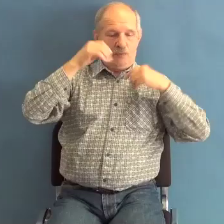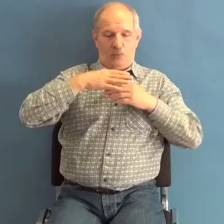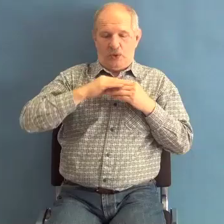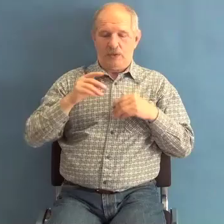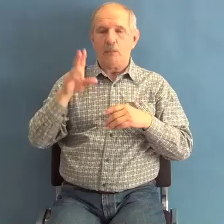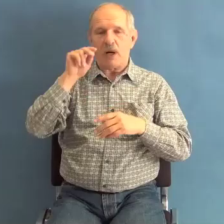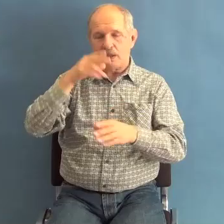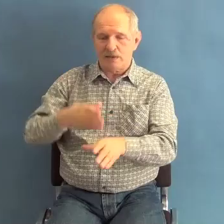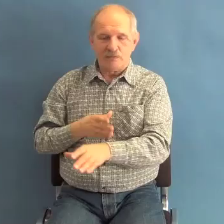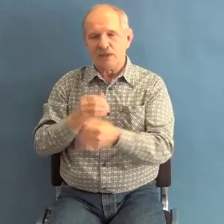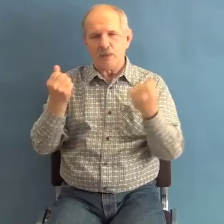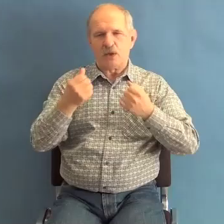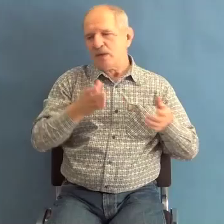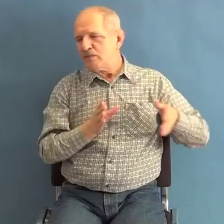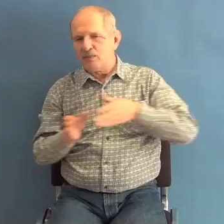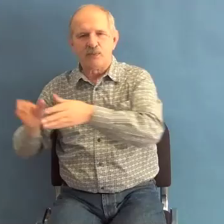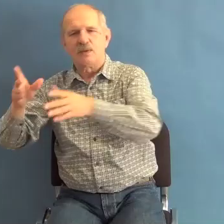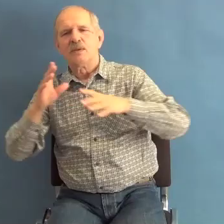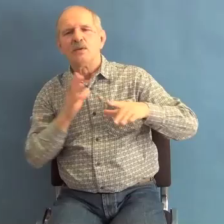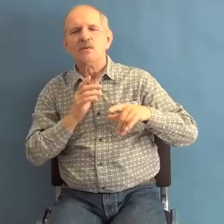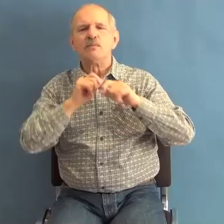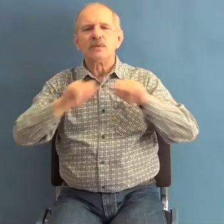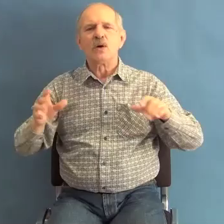Na przykład samochód wjeżdża krętą drogą na parking, żeby zrobić przerwę.